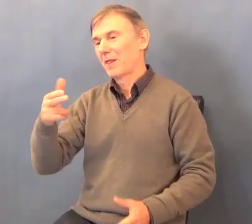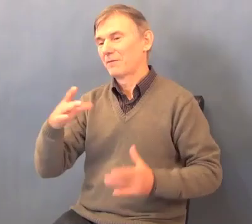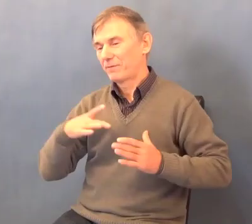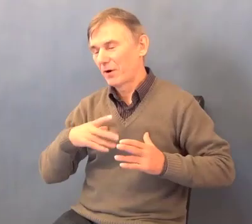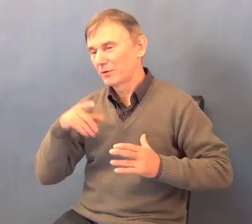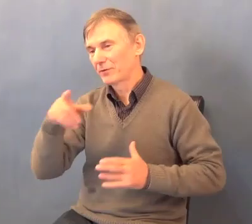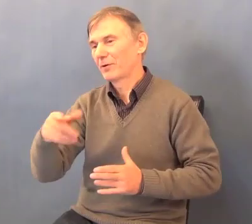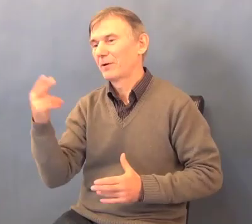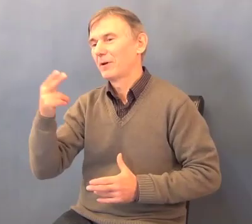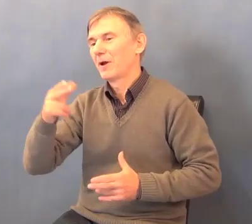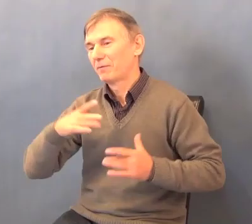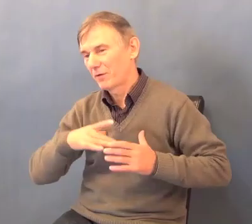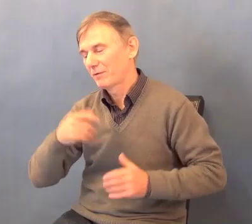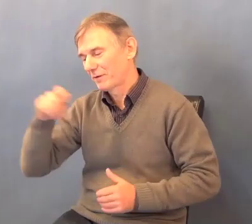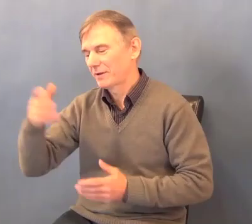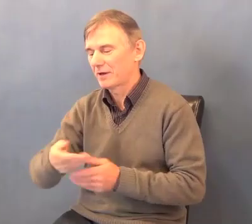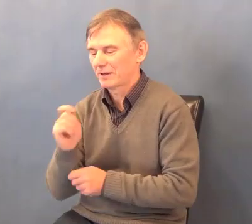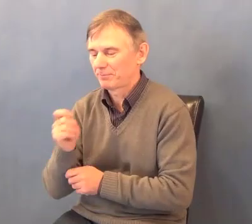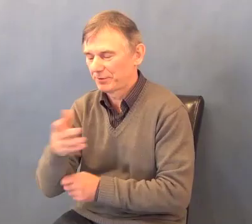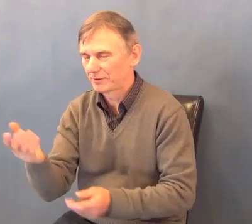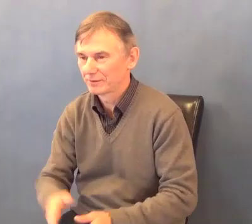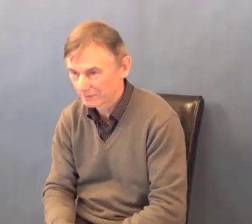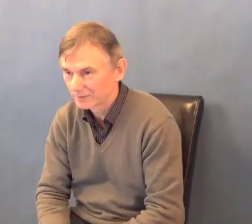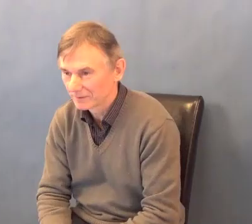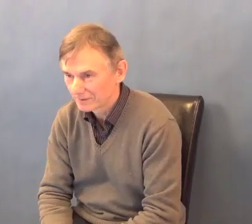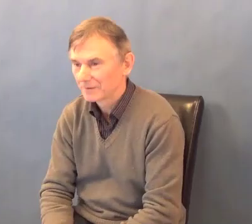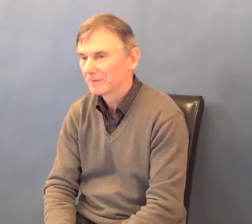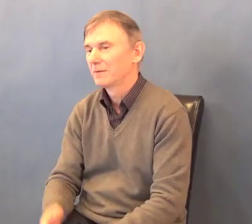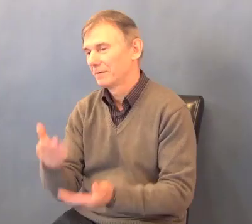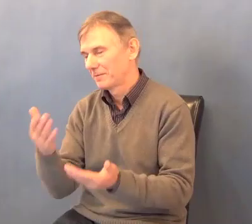Niedziele masz wolną możesz wyjechać wtedy na ryby.